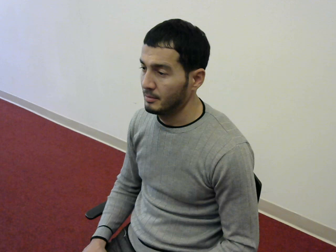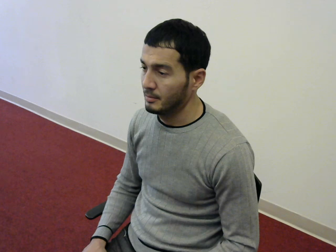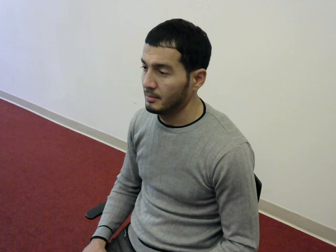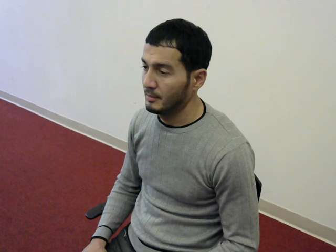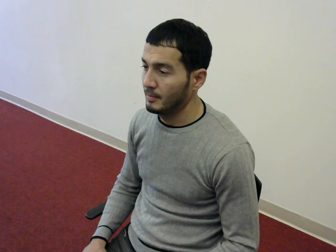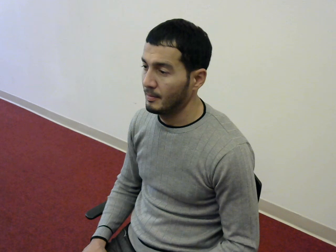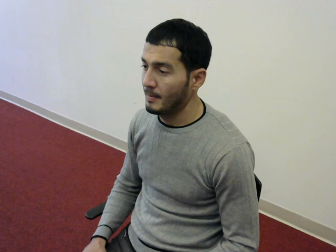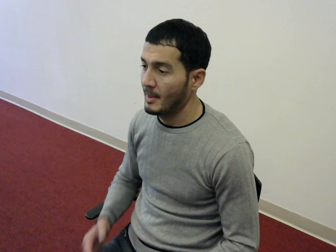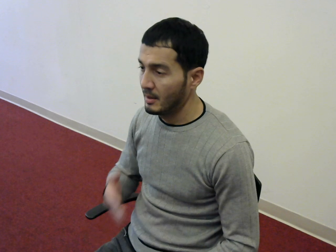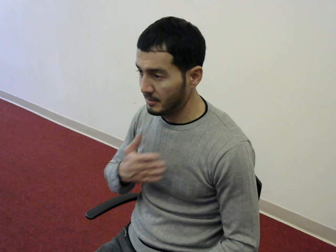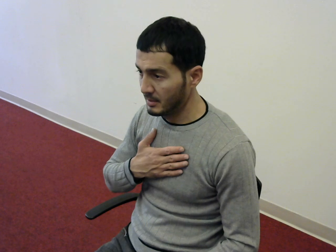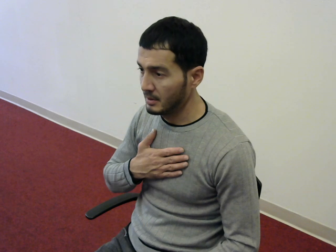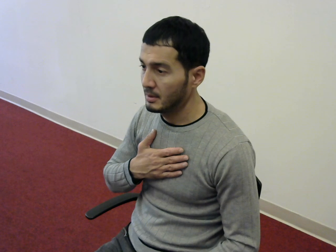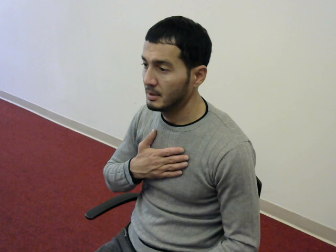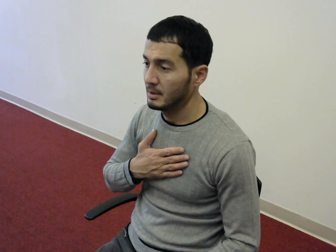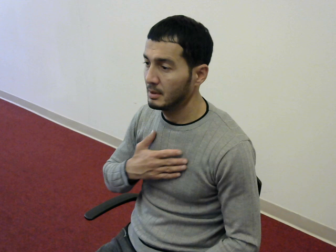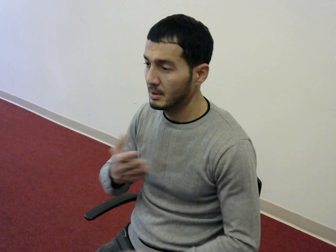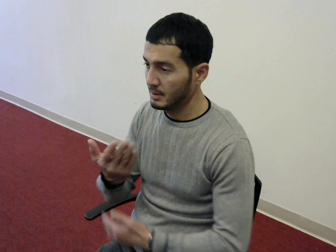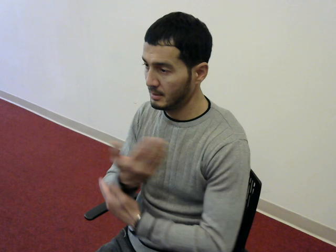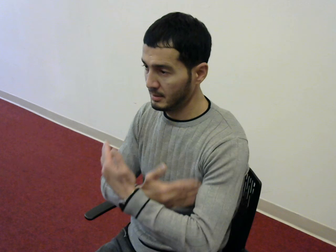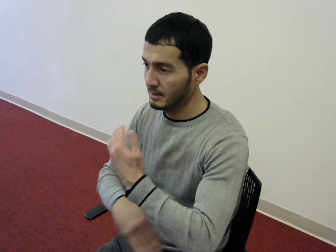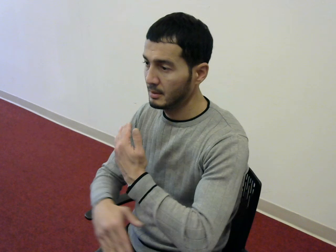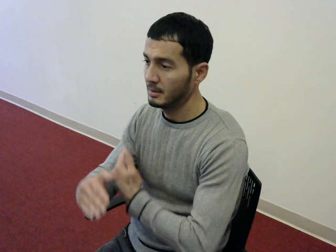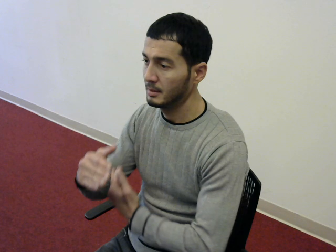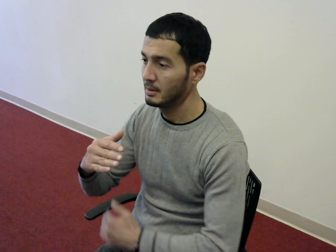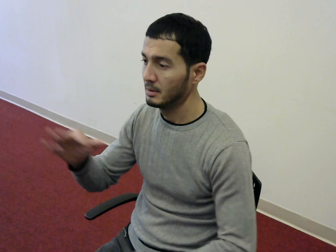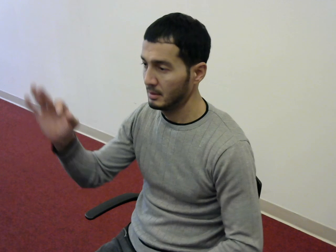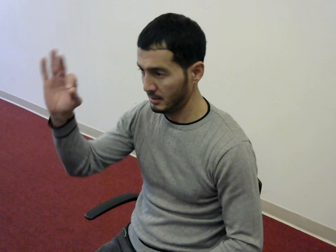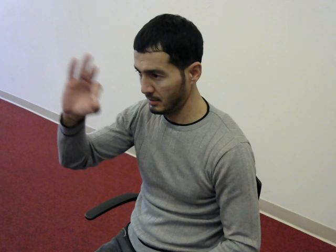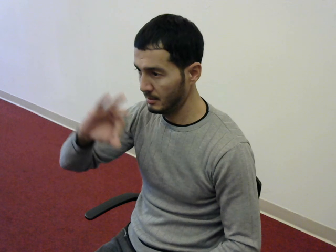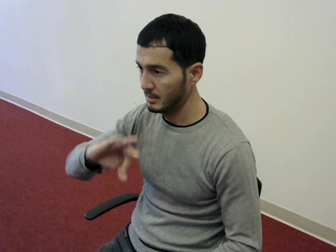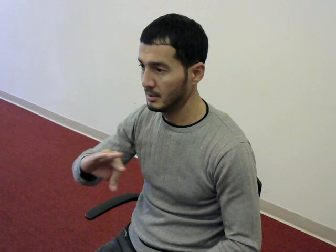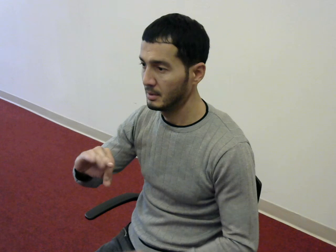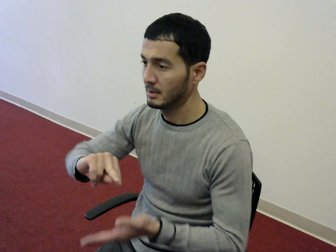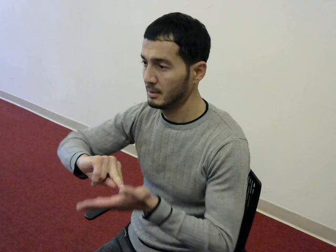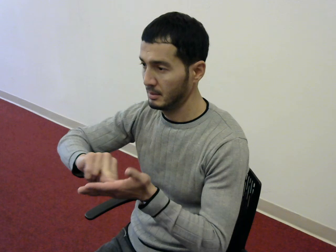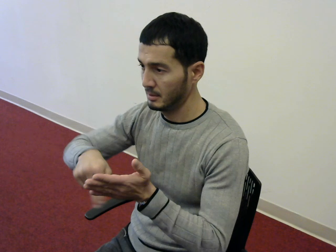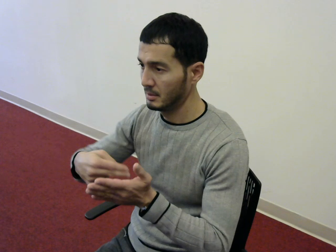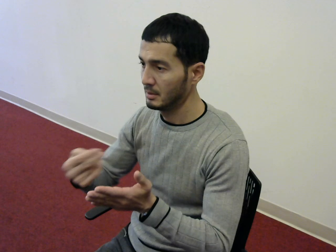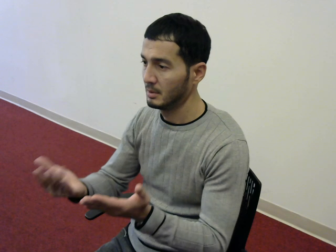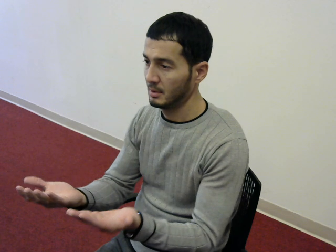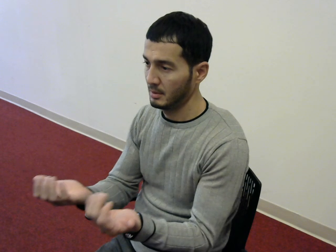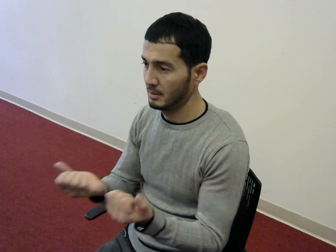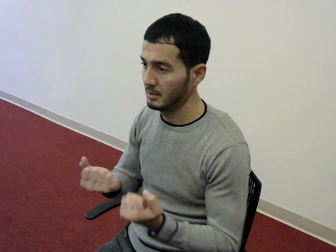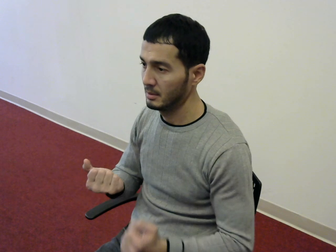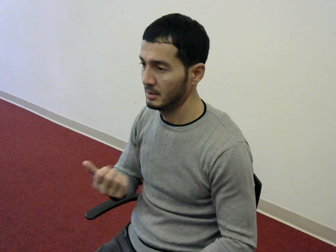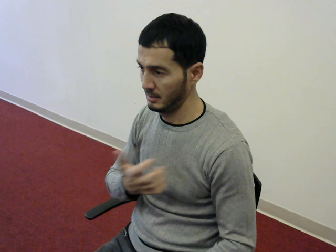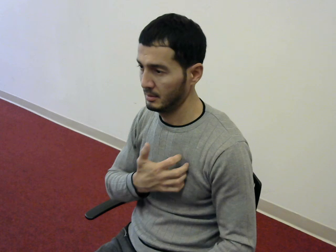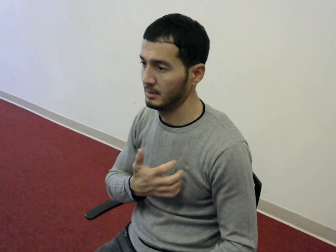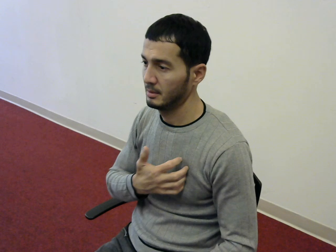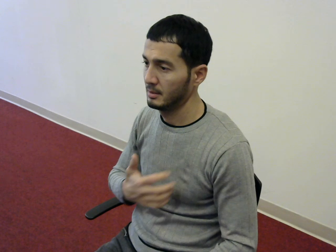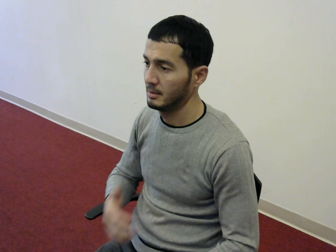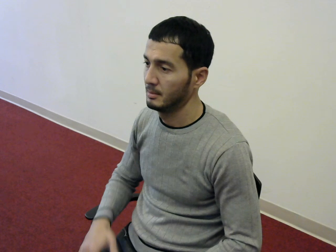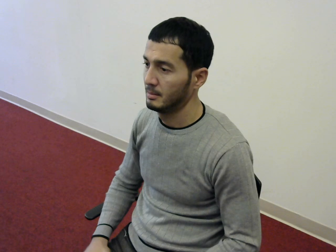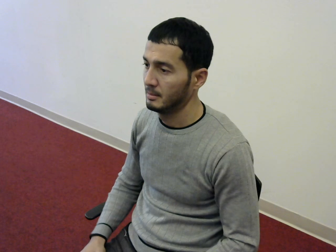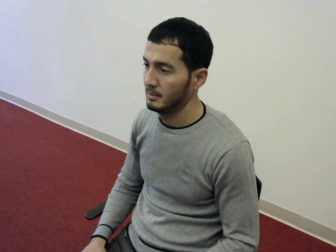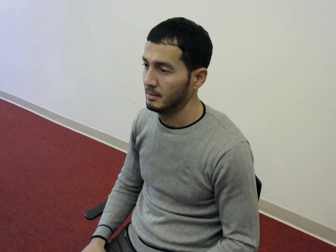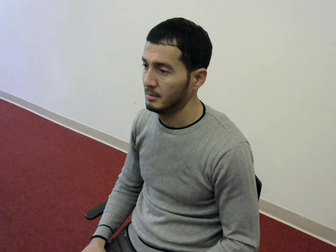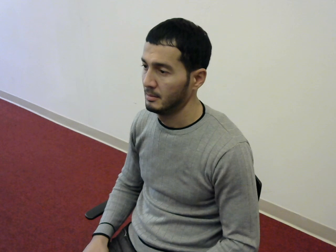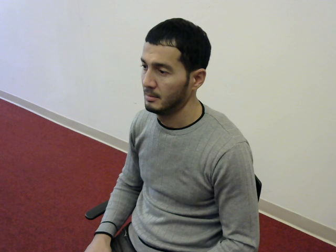Mən əlillik haqqında arayış almaq istəyirəm